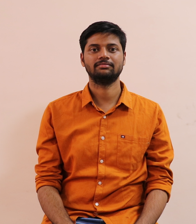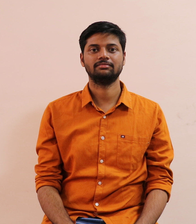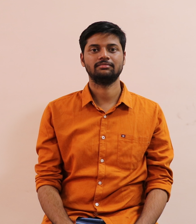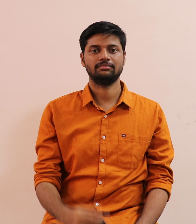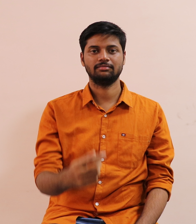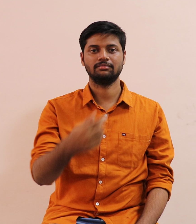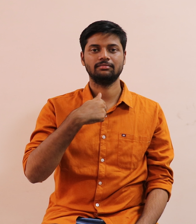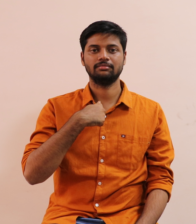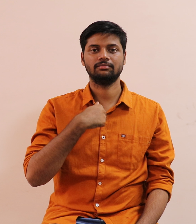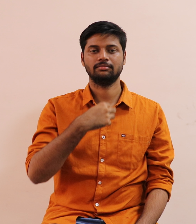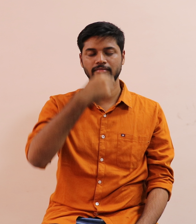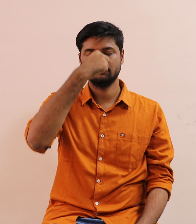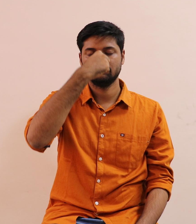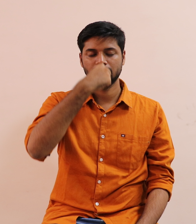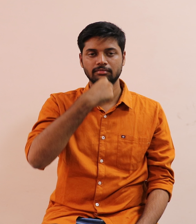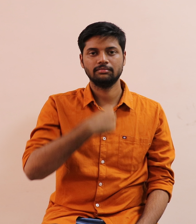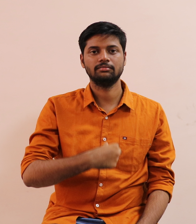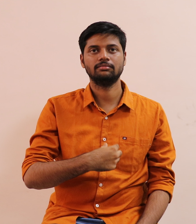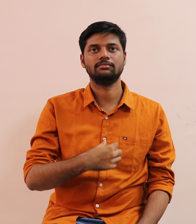i am feeling cold